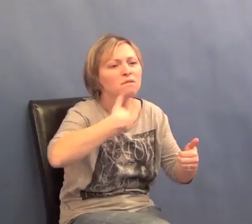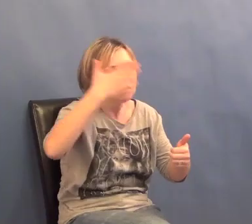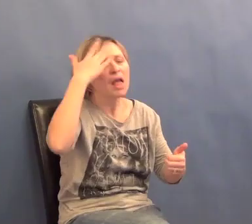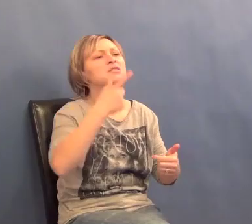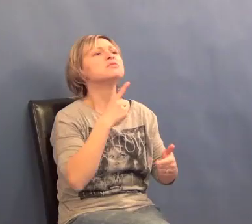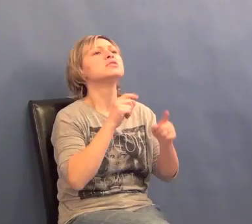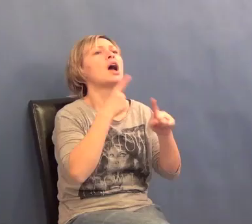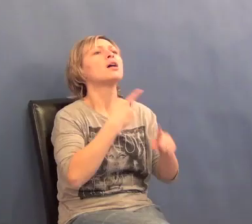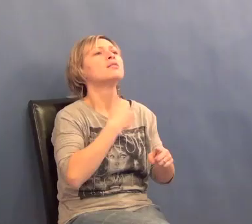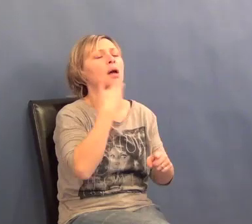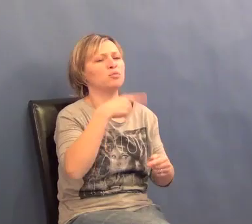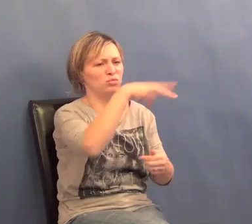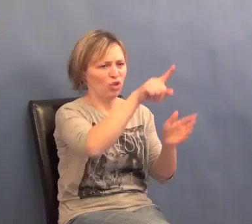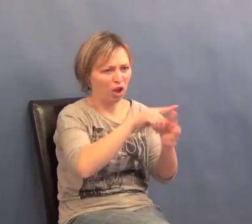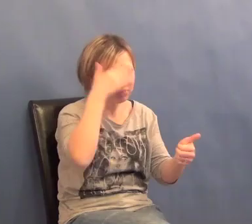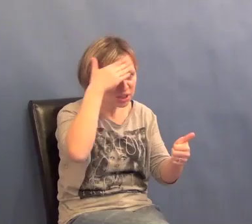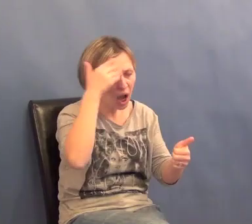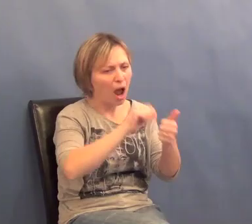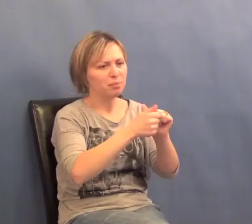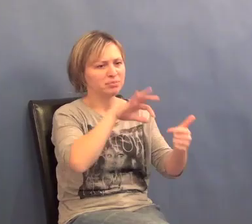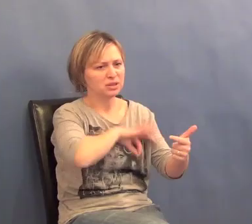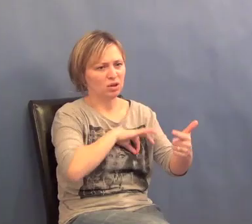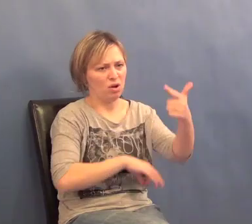Wiem, że jeżeli nie ma chęci na seks to trzeba iść do psychiatry albo do psychologa.